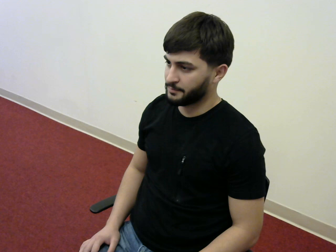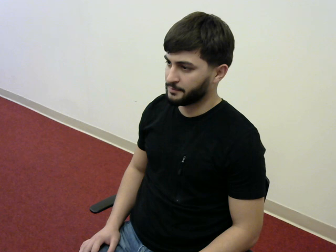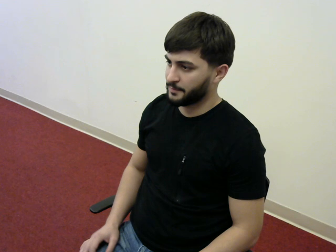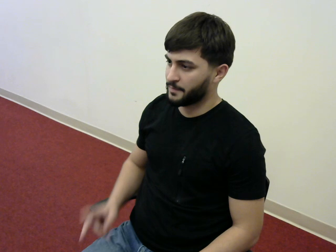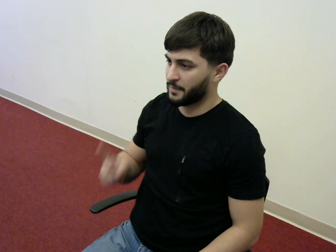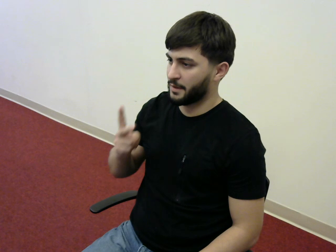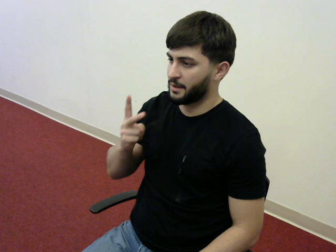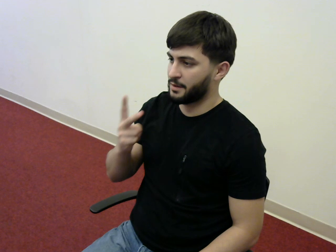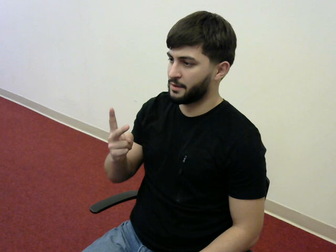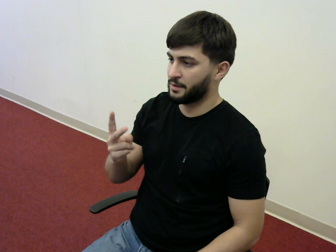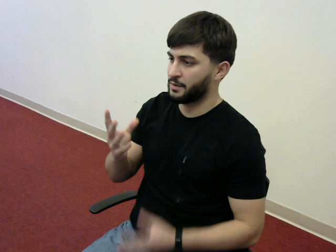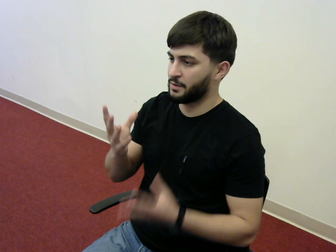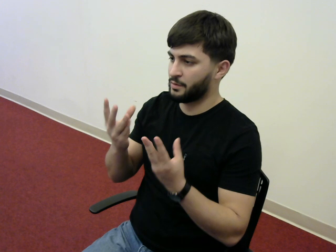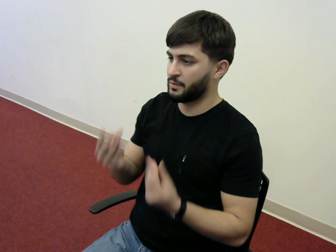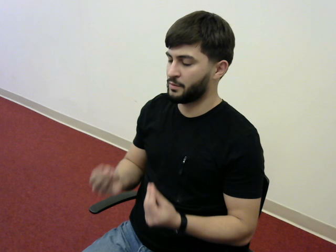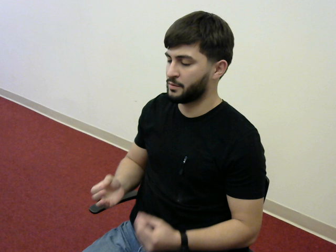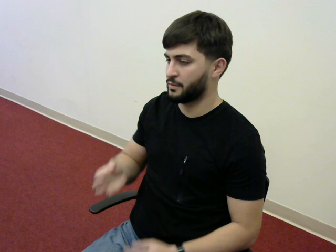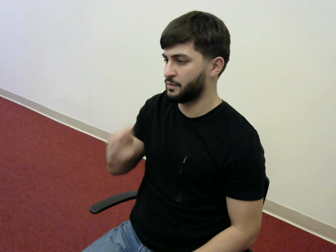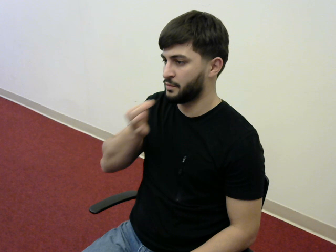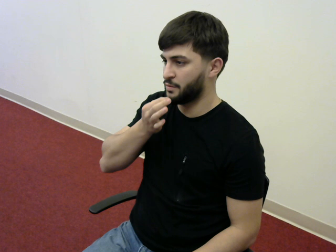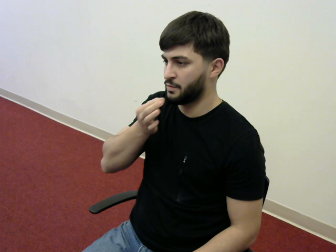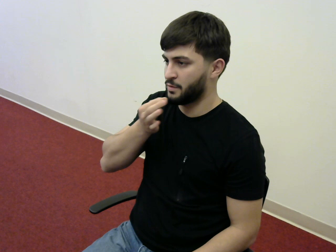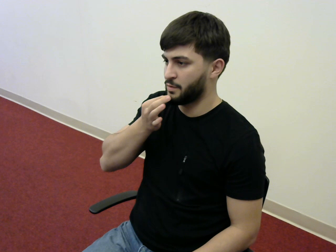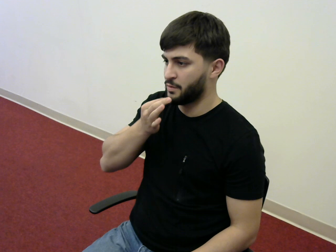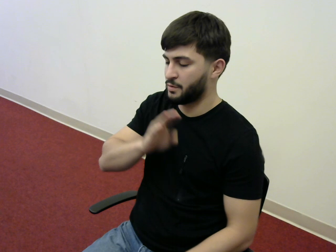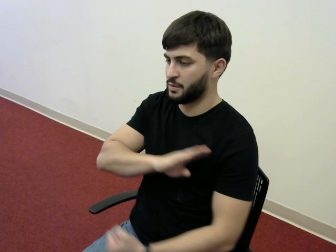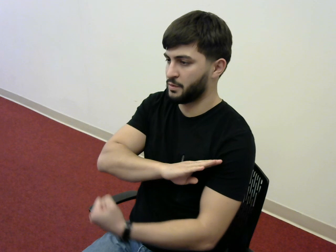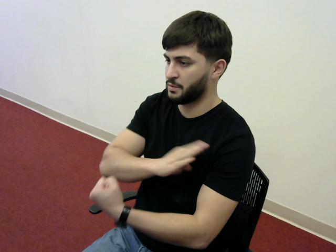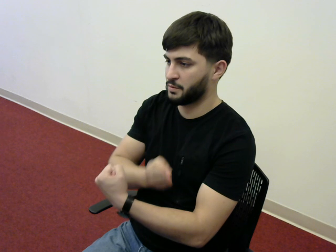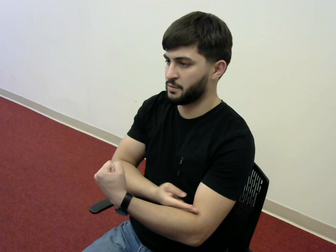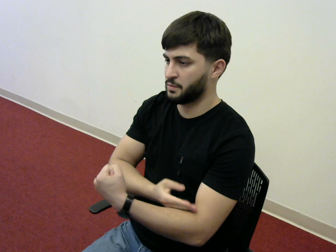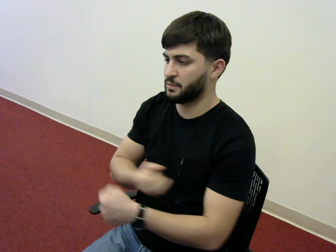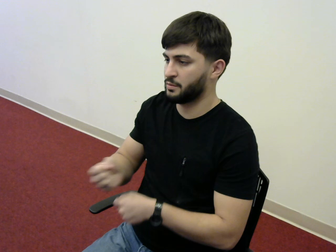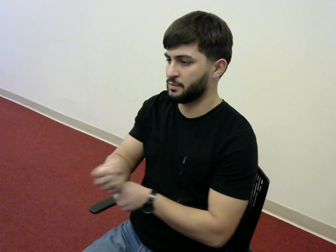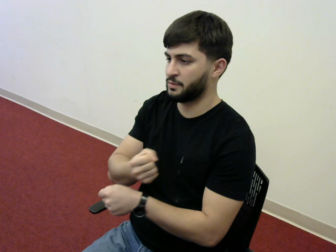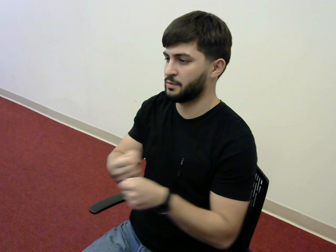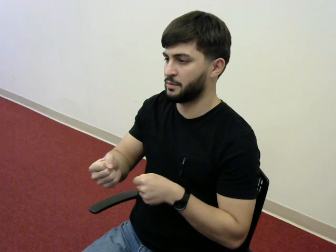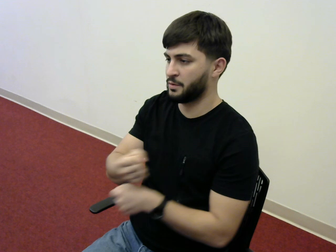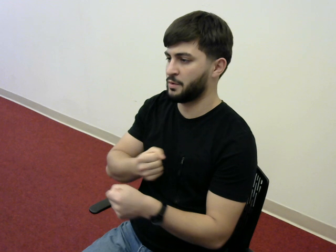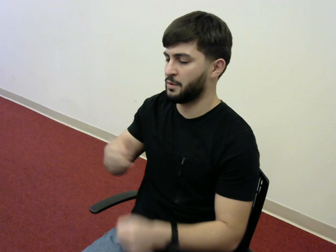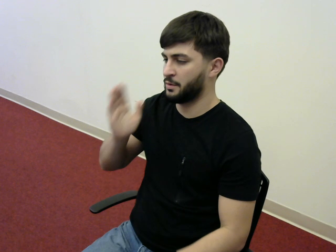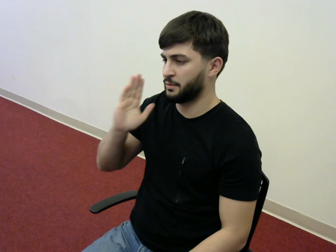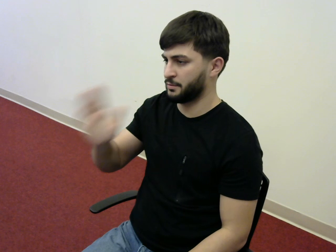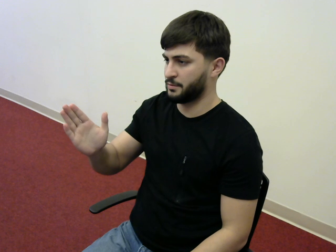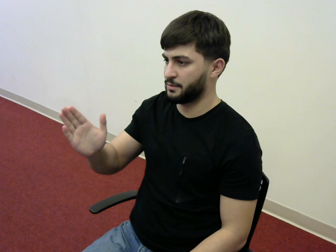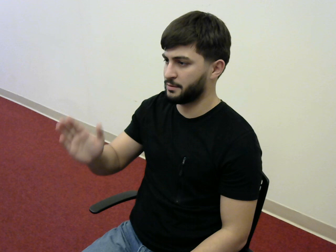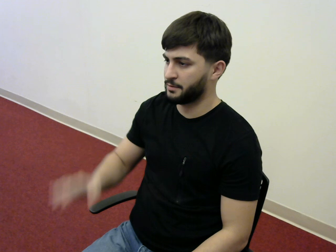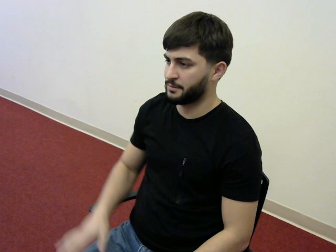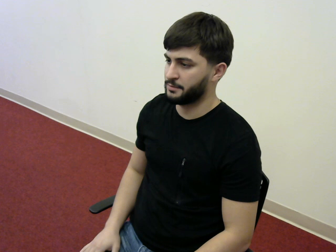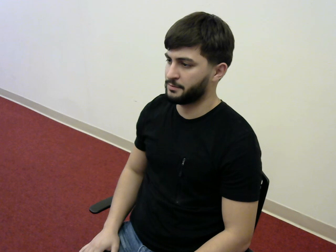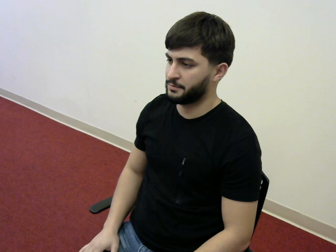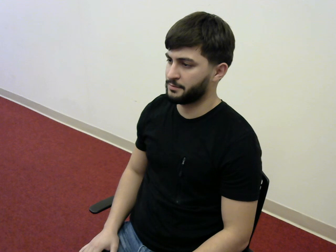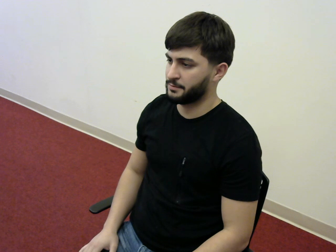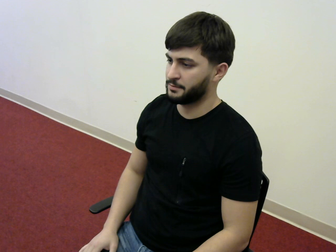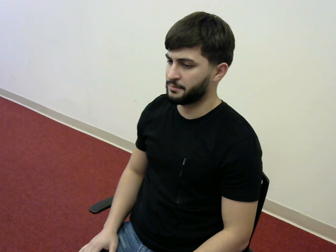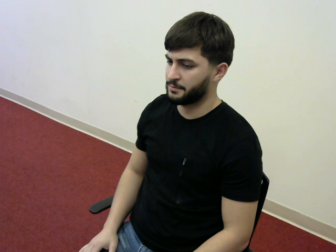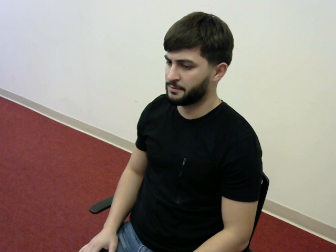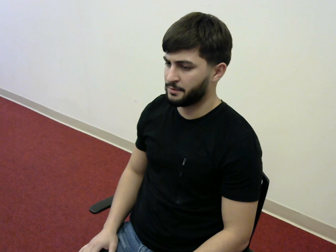İki gün sonra güclü külək olacaq